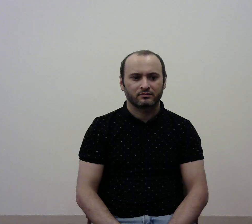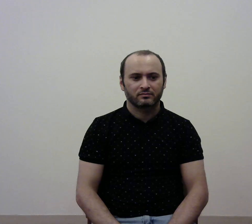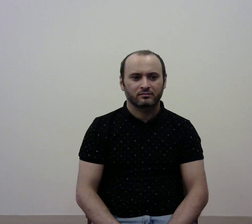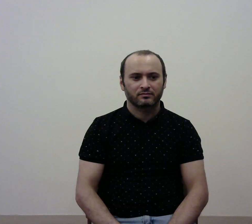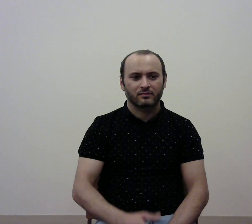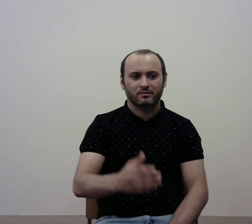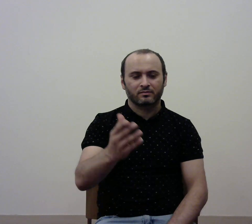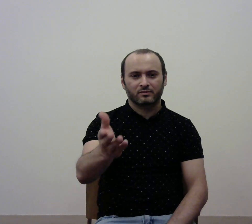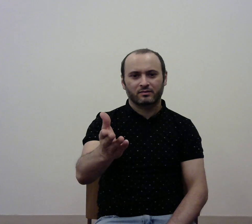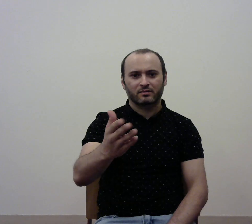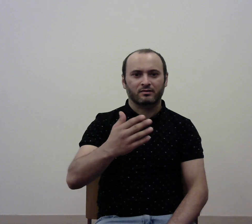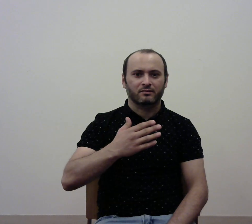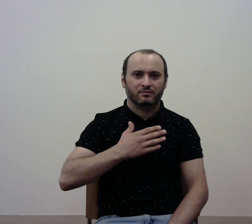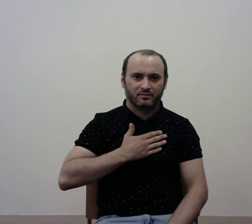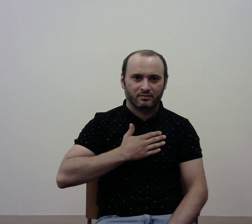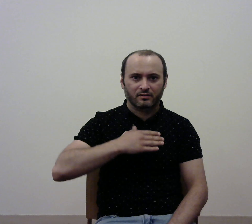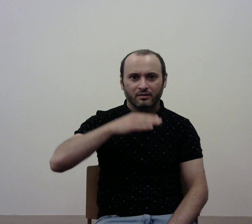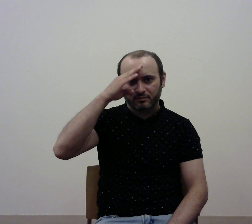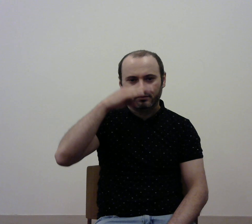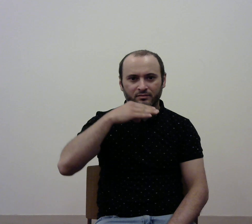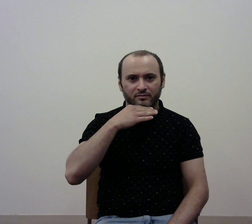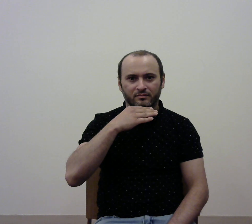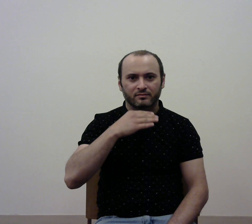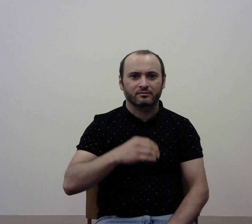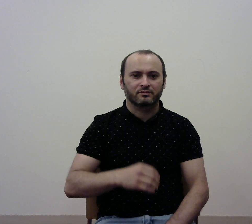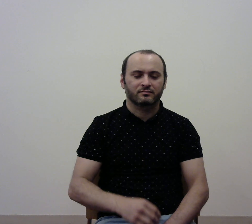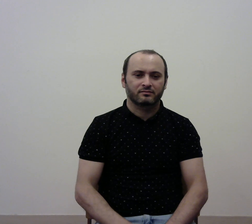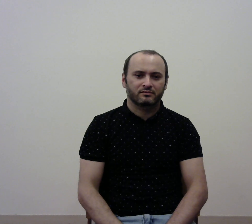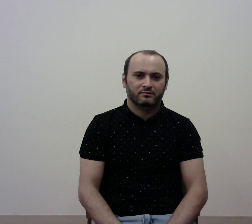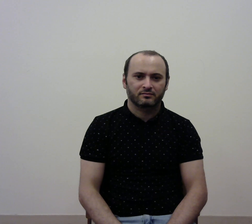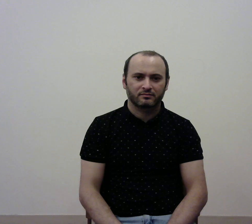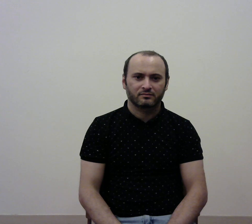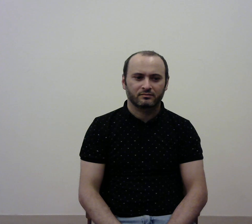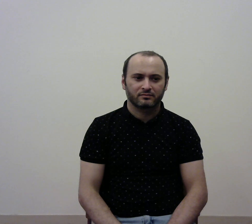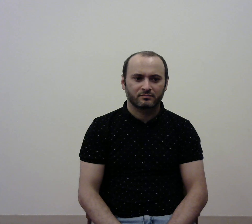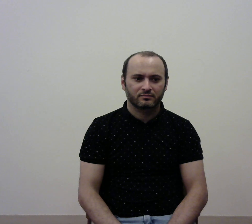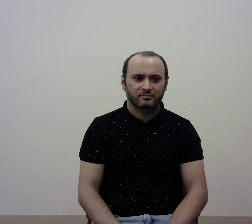Bu mənim atamdır